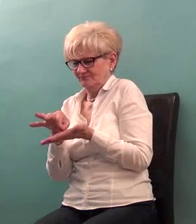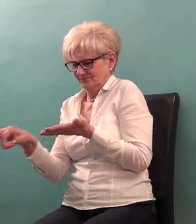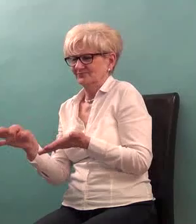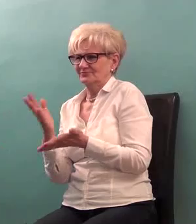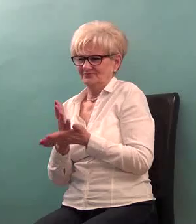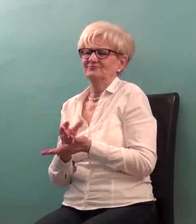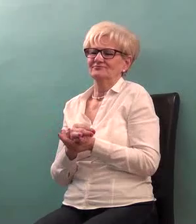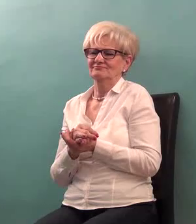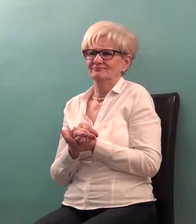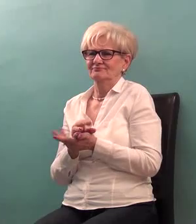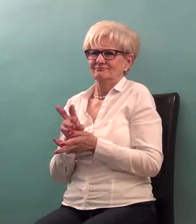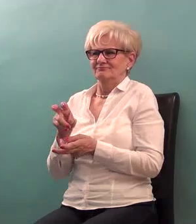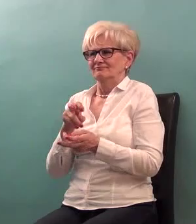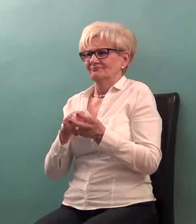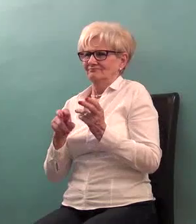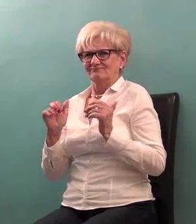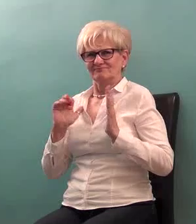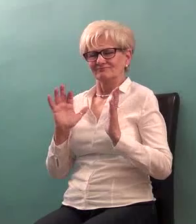Charlie Chaplin kręci się w kółko.